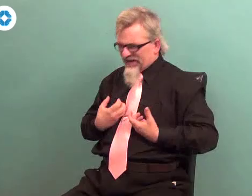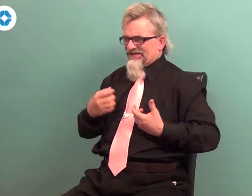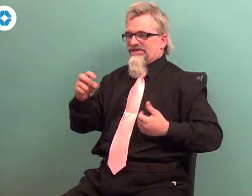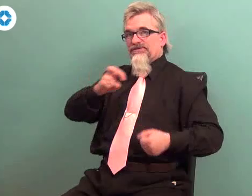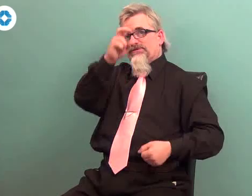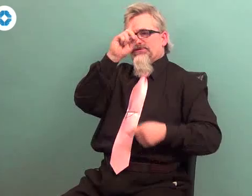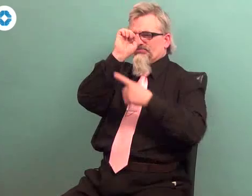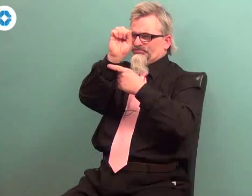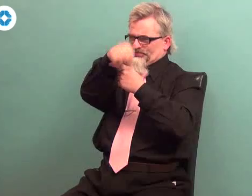Poszedł na górę i twardo zasnął.